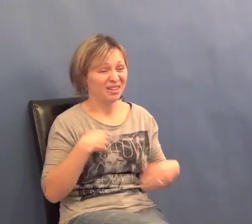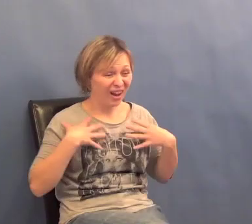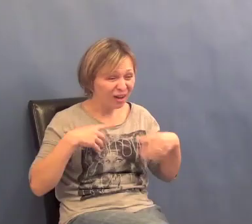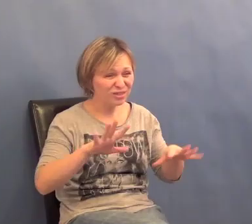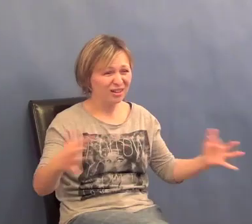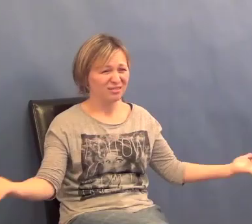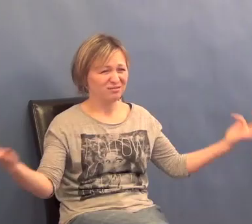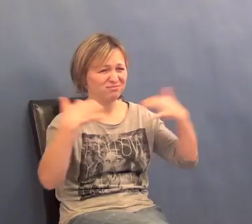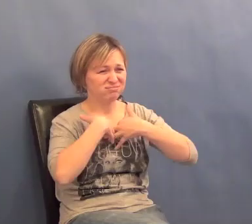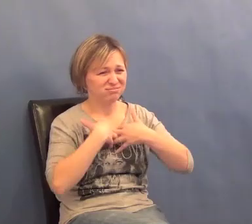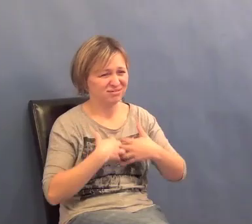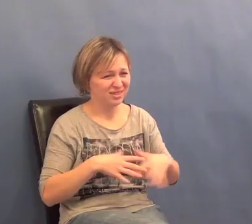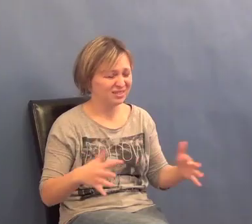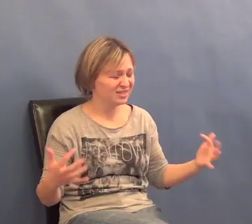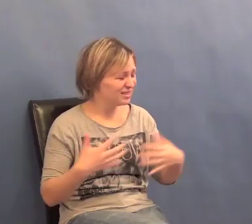Gdybym się kąpała, to dzieci by przylazły do mnie.